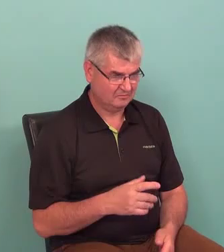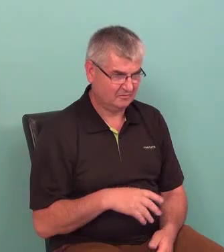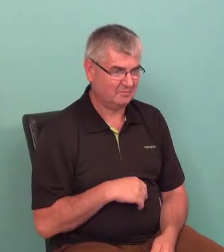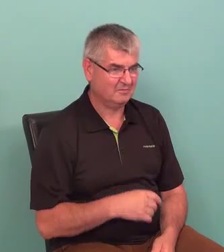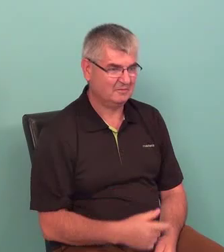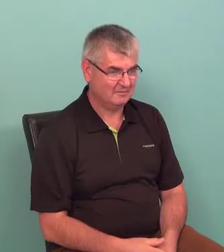Mogę.